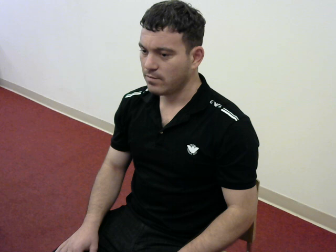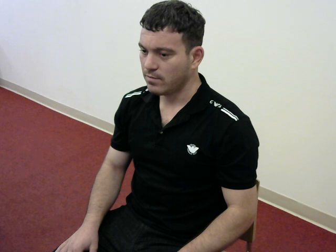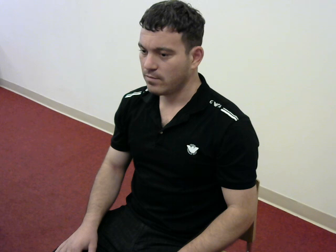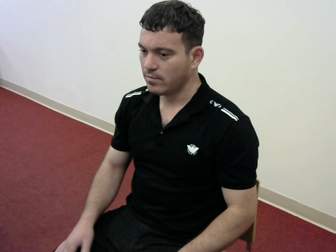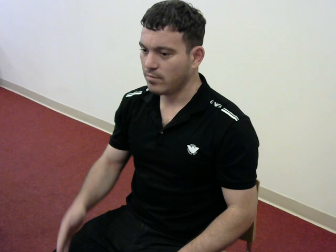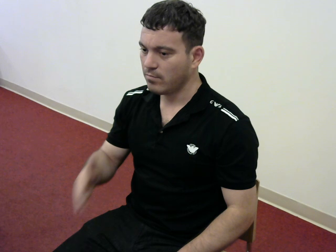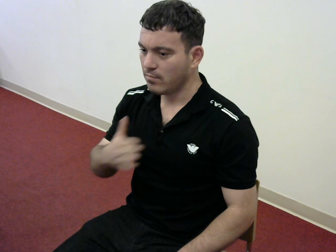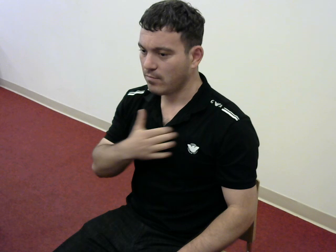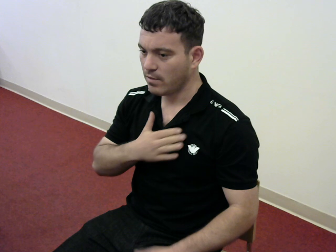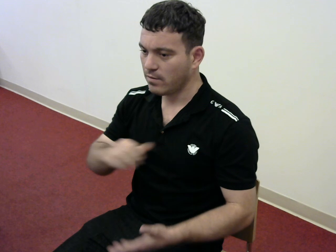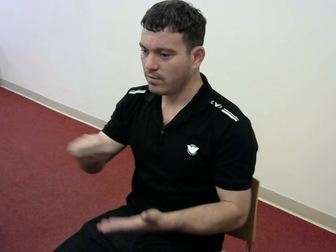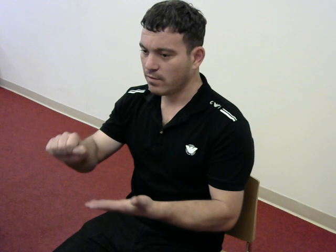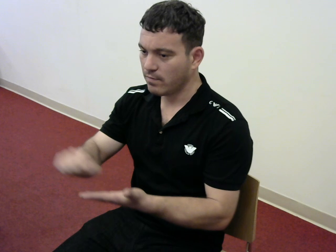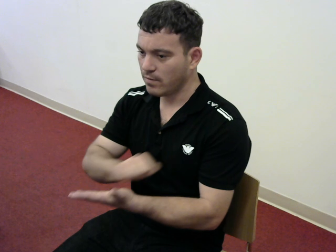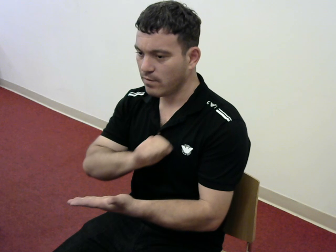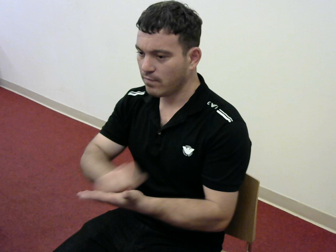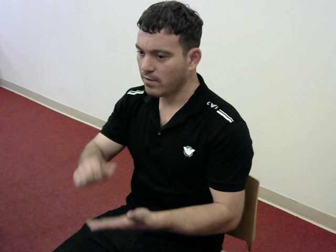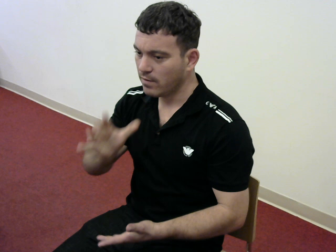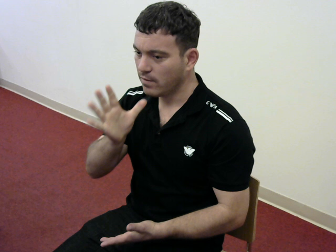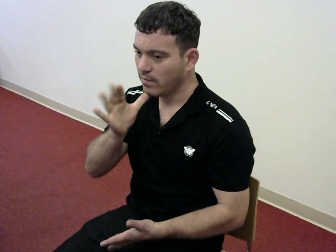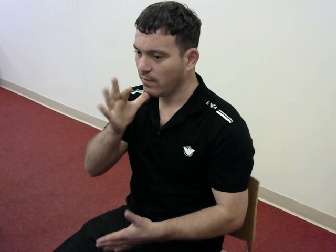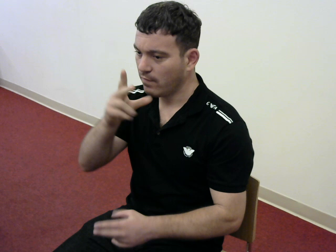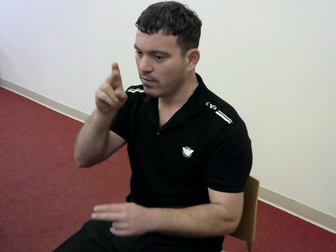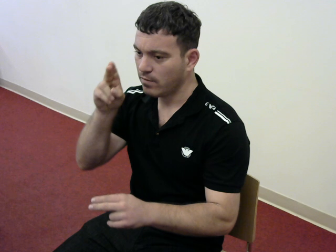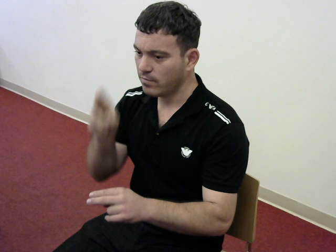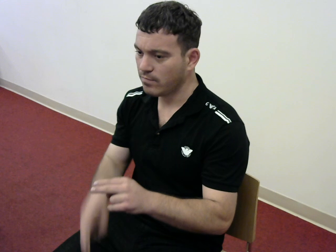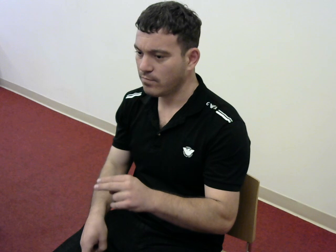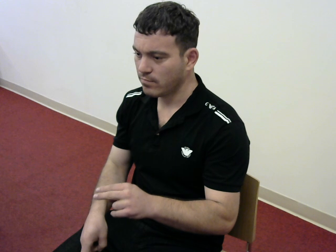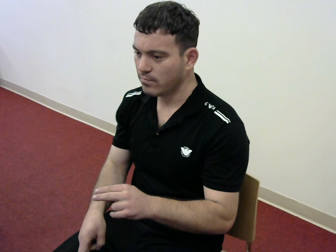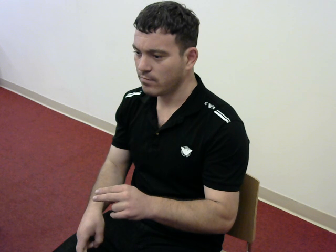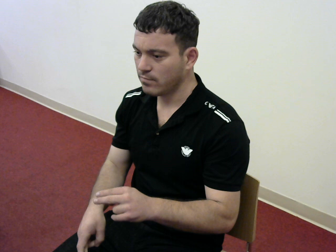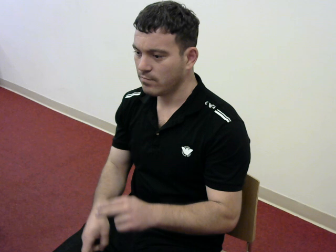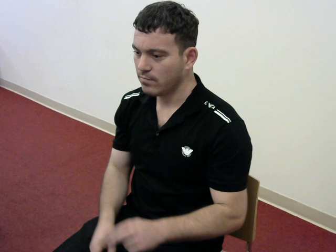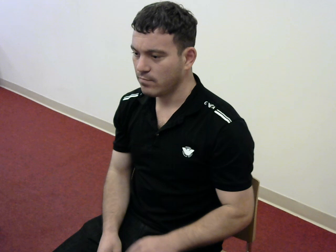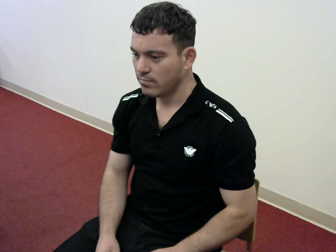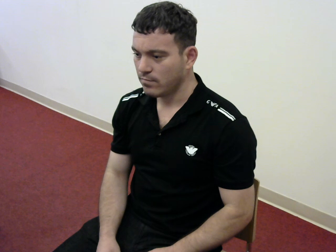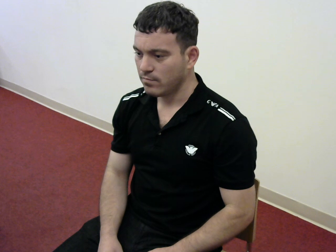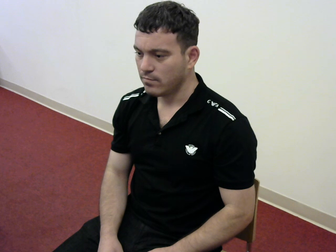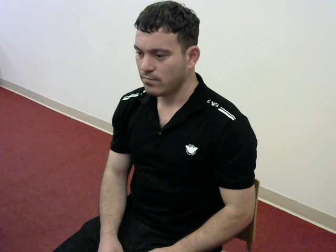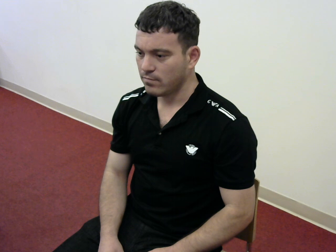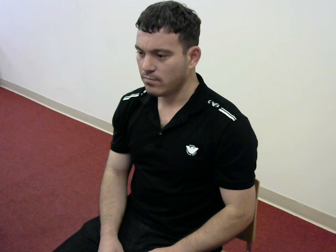Mənim sənədimin vaxtı bitib